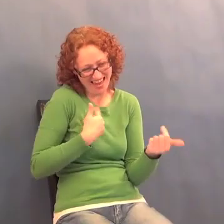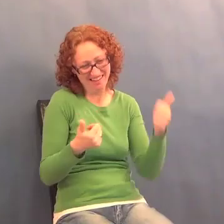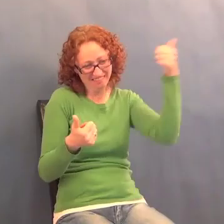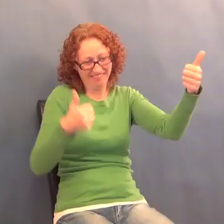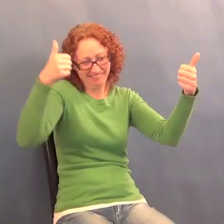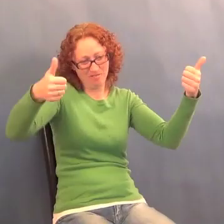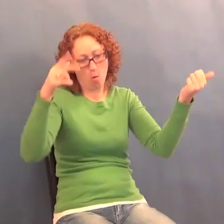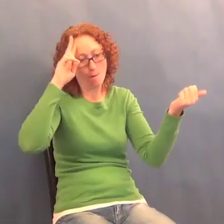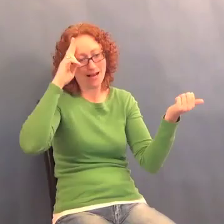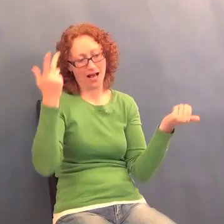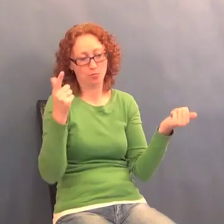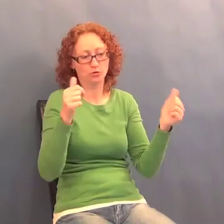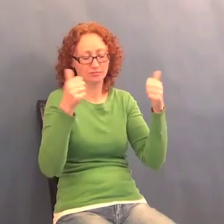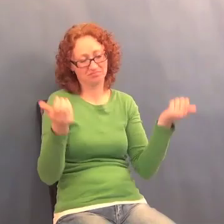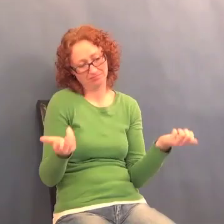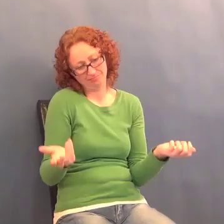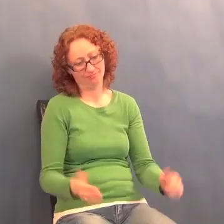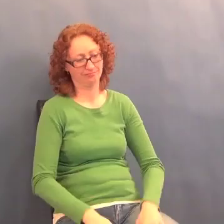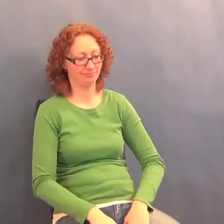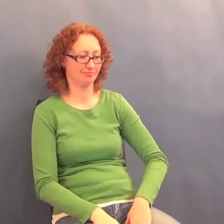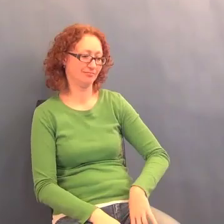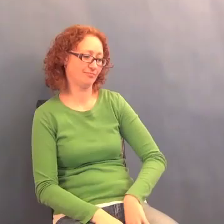Mnie się wydaje, że jeden musi iść w jedną stronę, a drugi w inną.